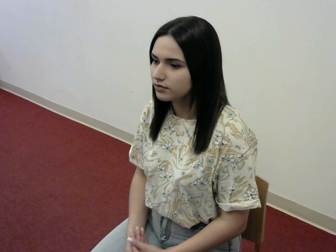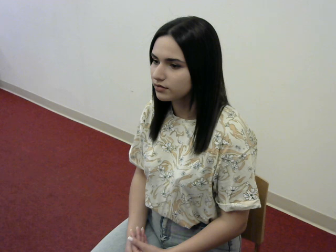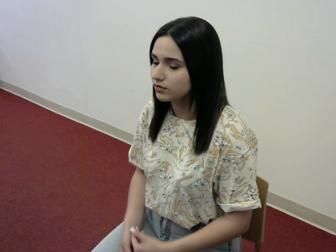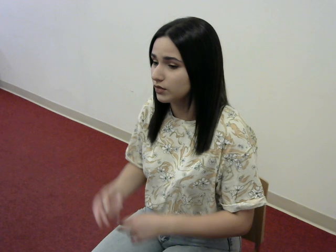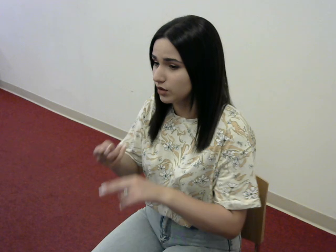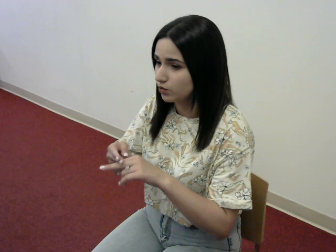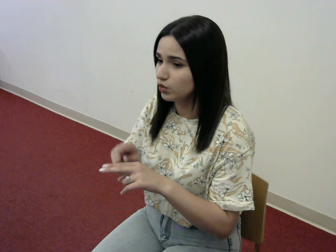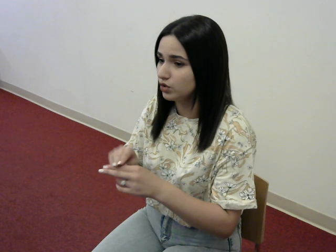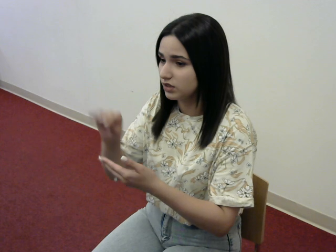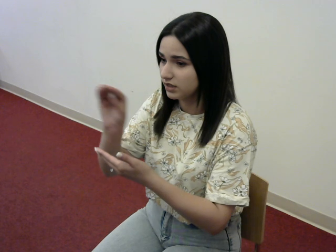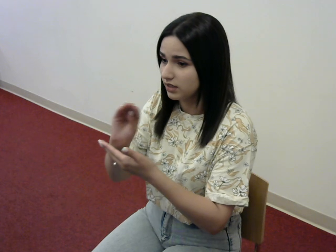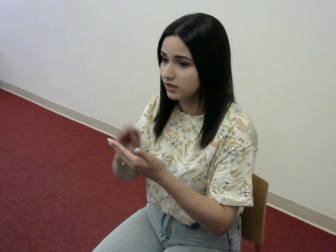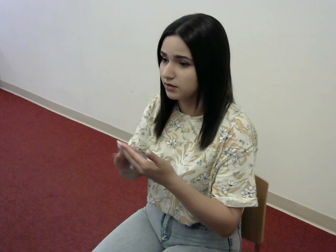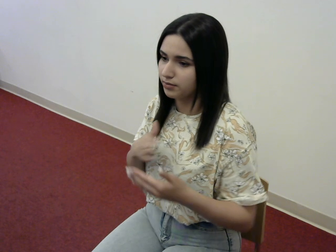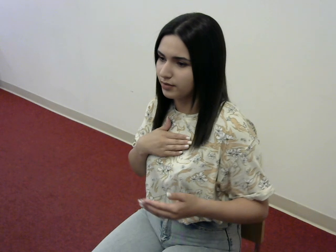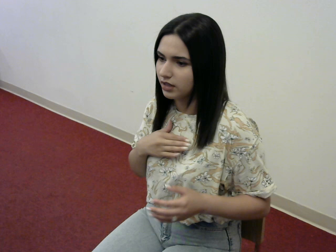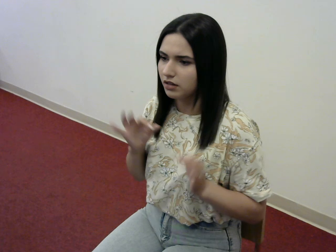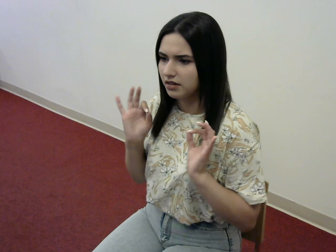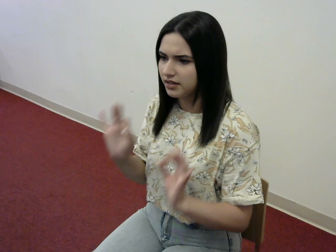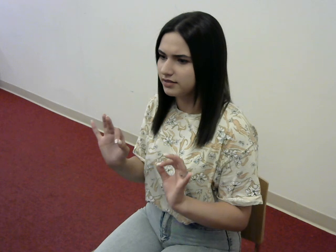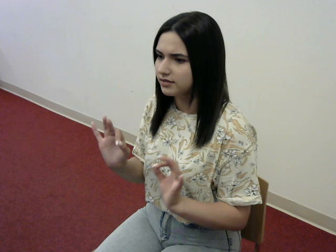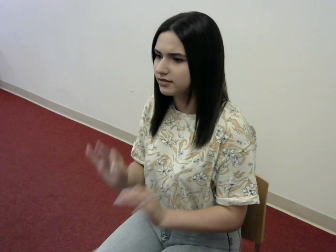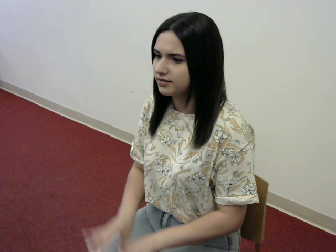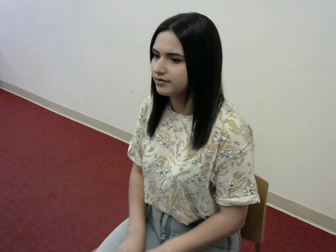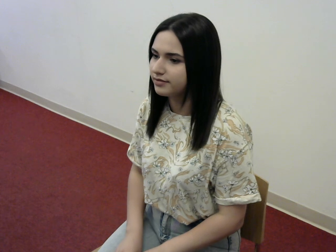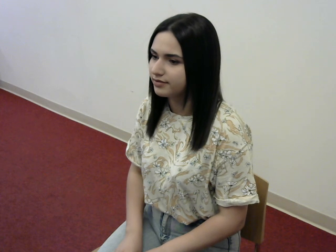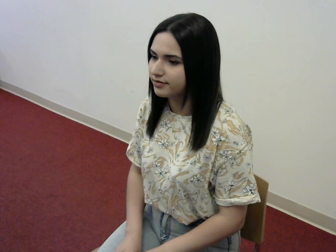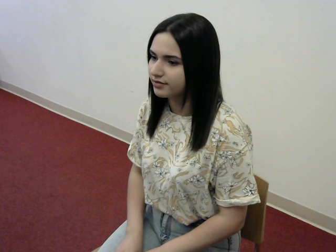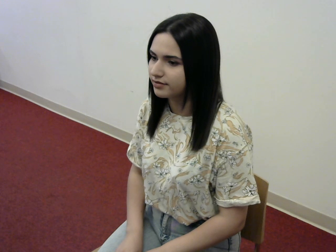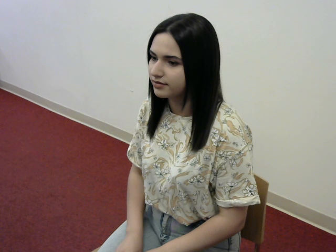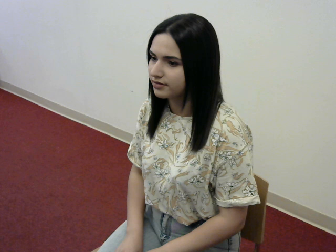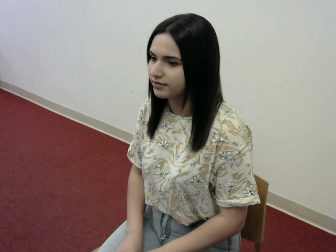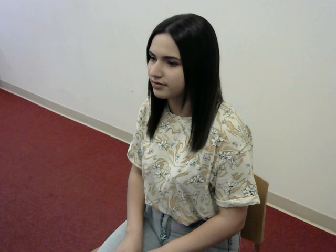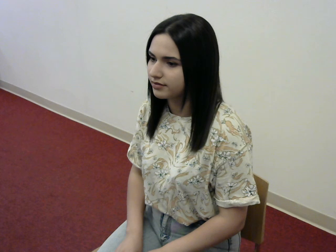Bu yazılar mənə aiddir